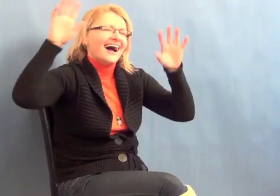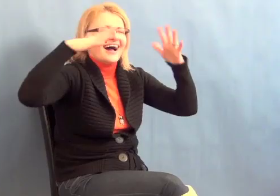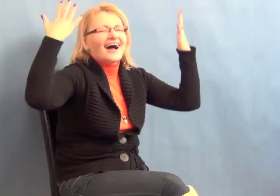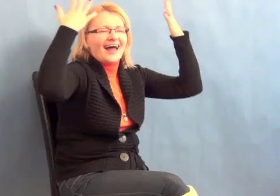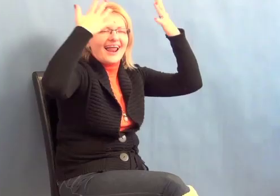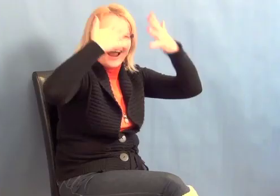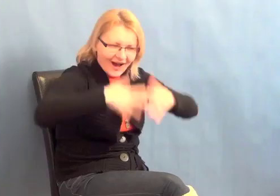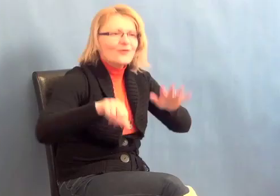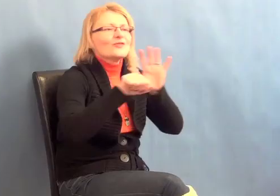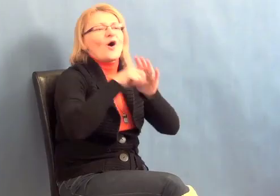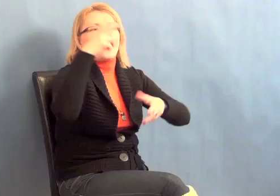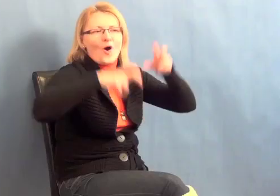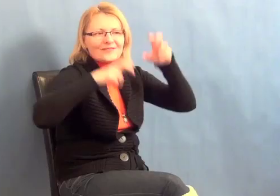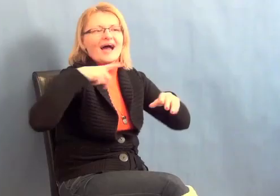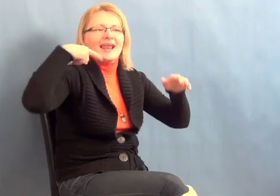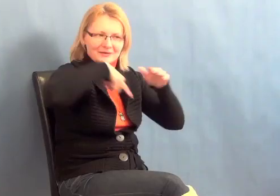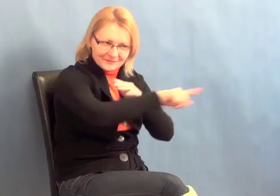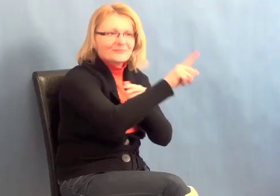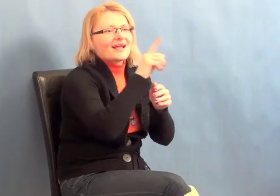Wieczorem udają się do hotelu.